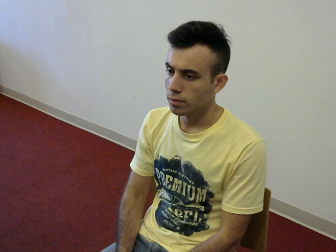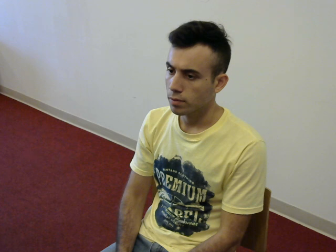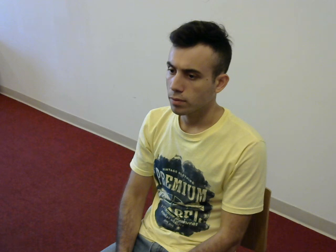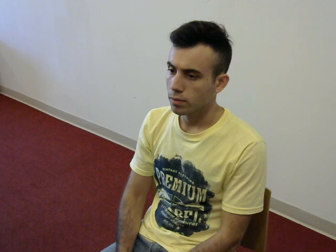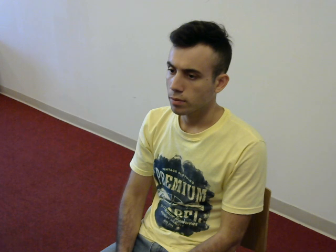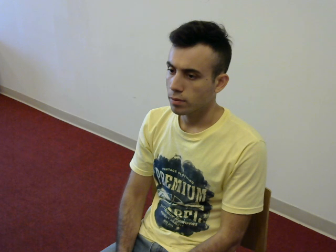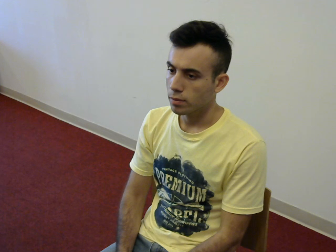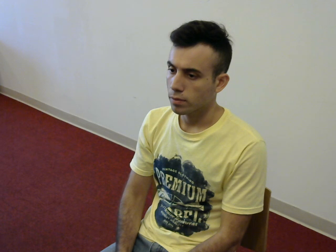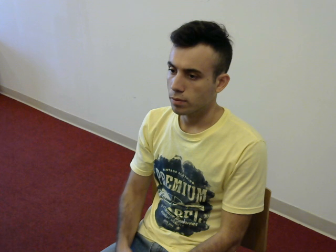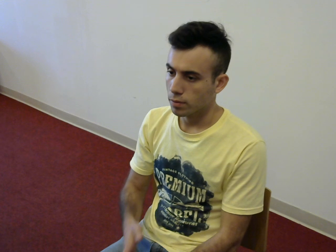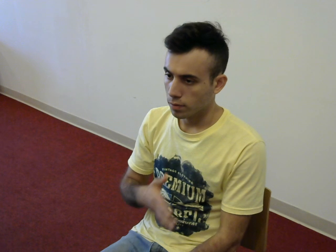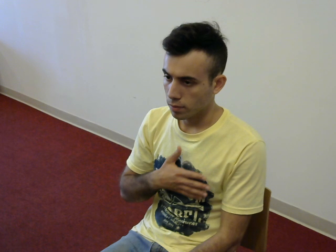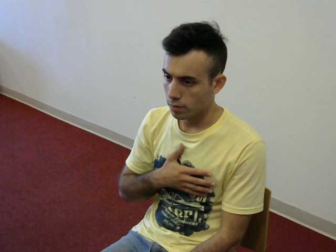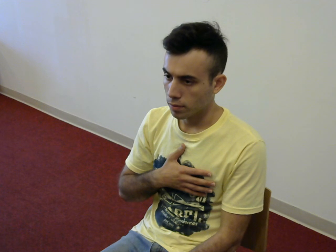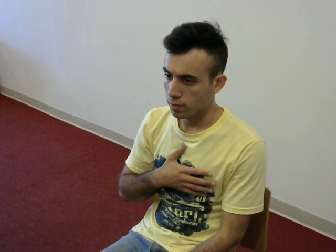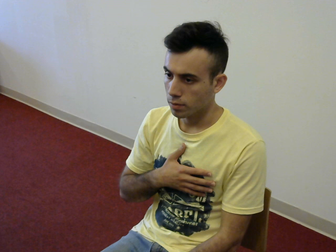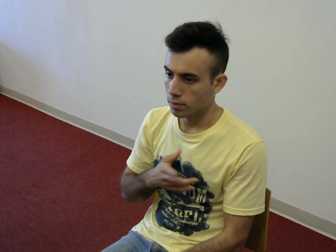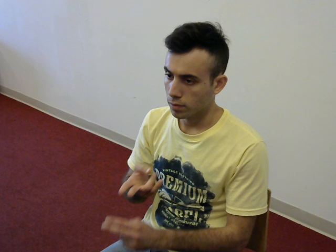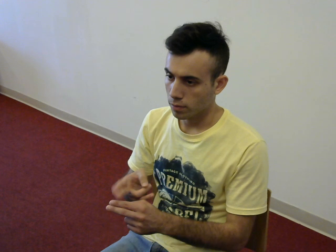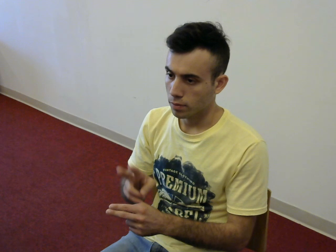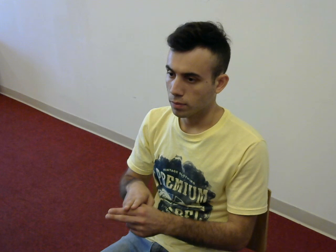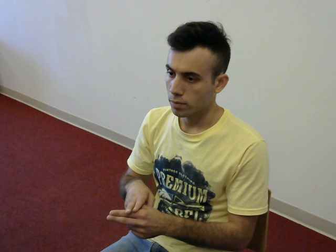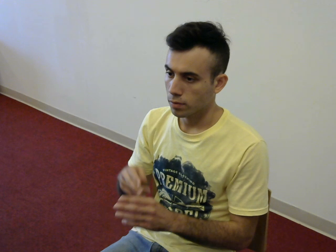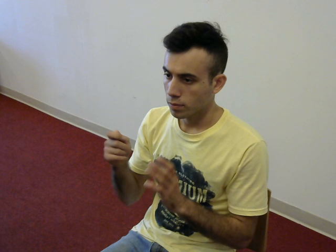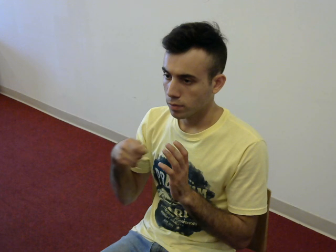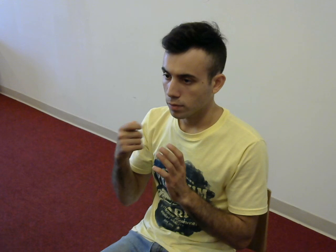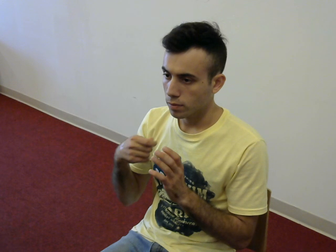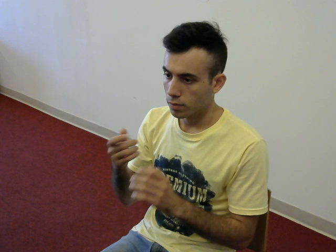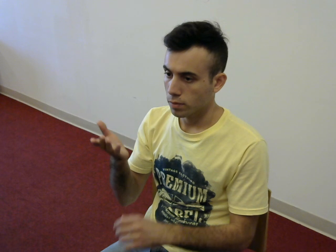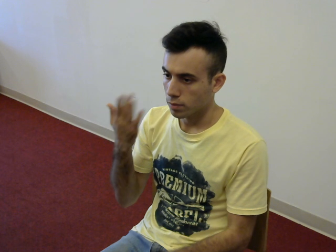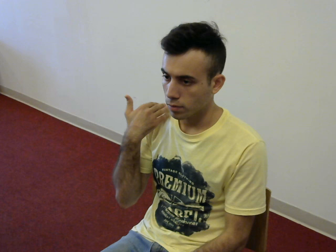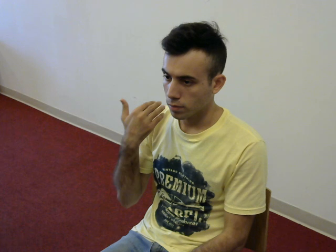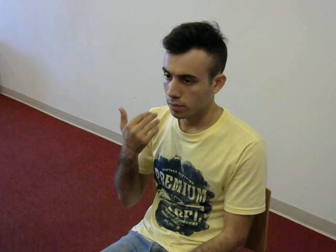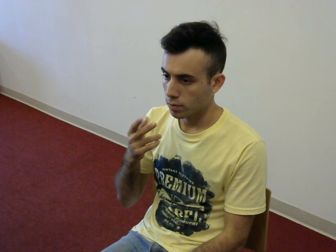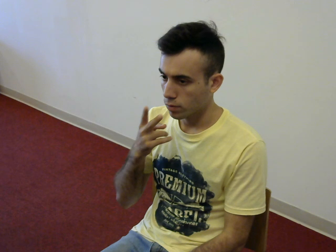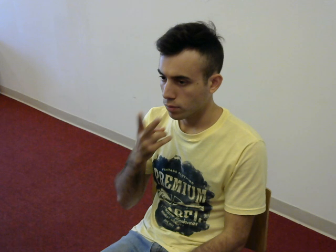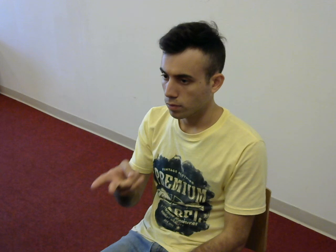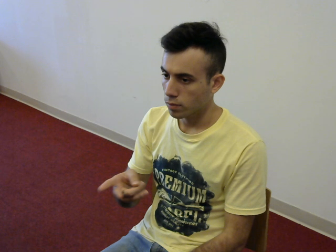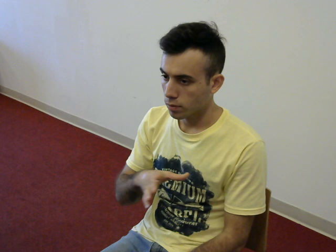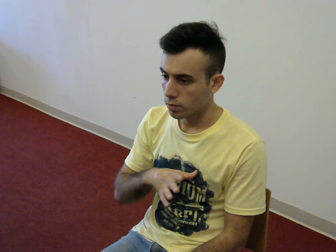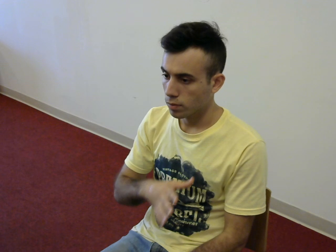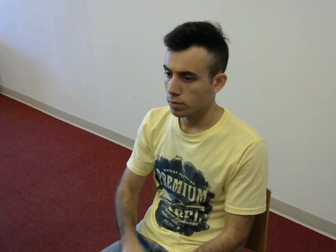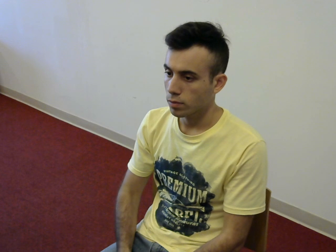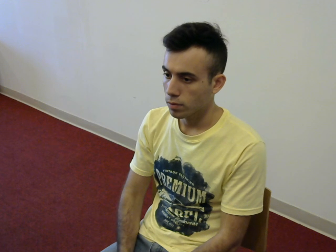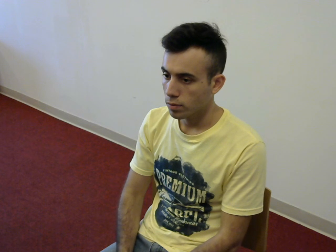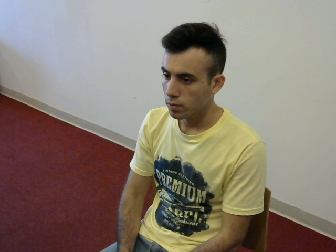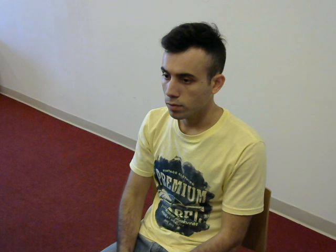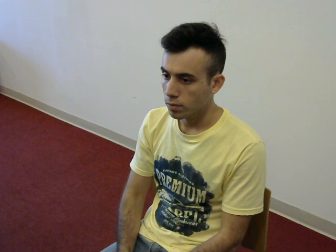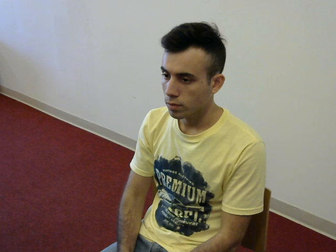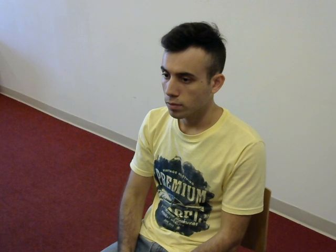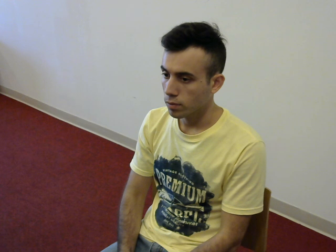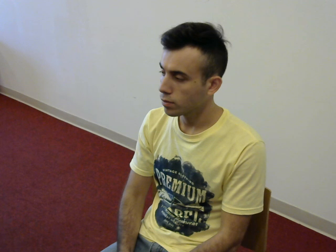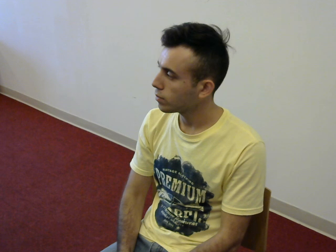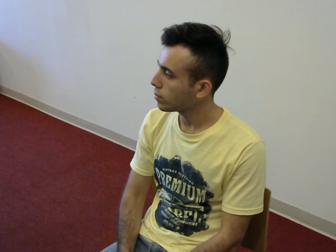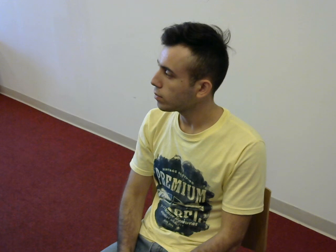Mən bu videonu daha əvvəl görmüşəm